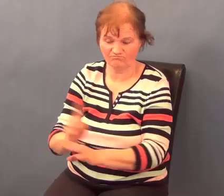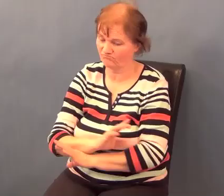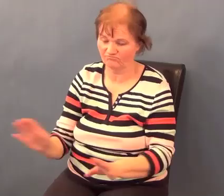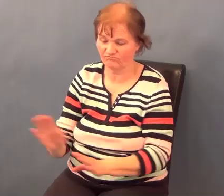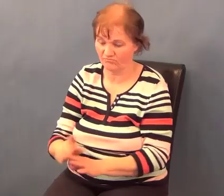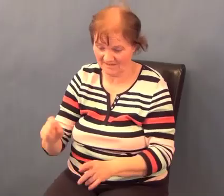Nie.